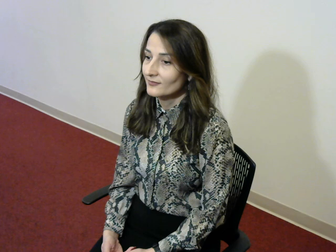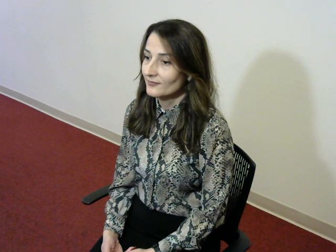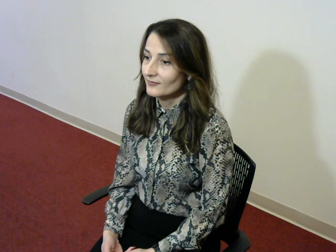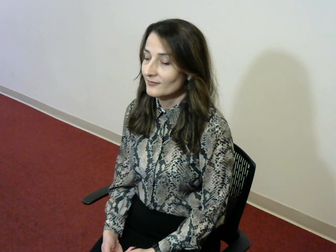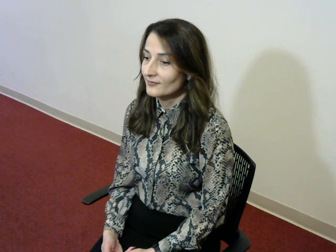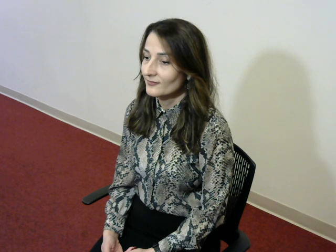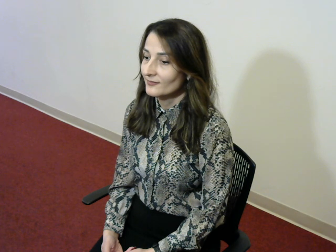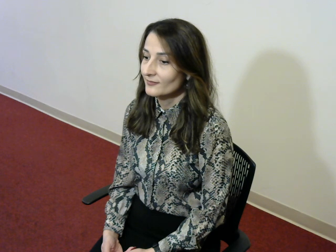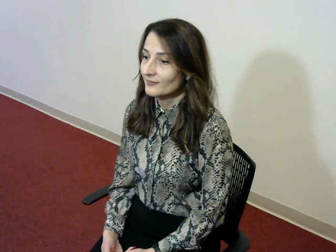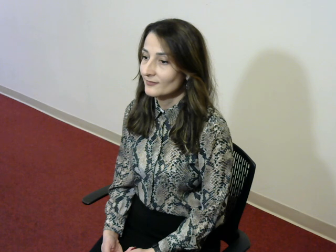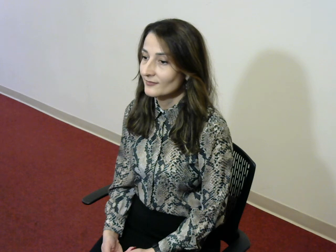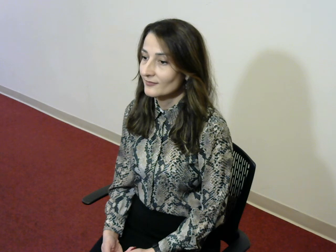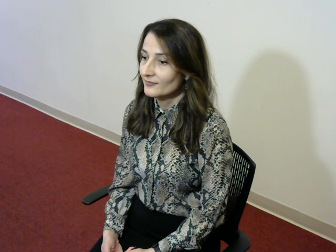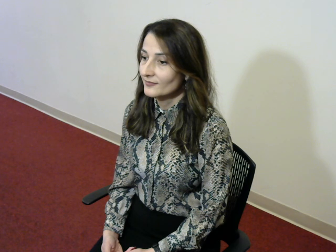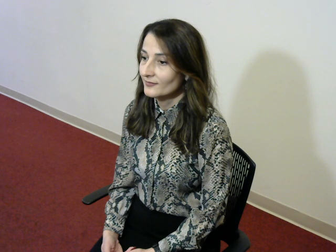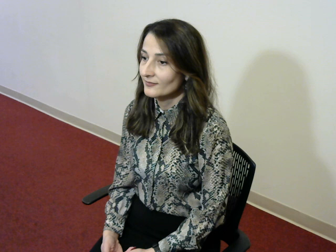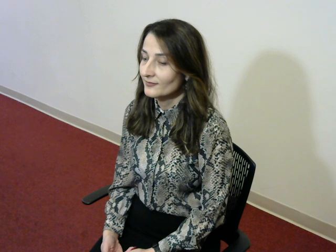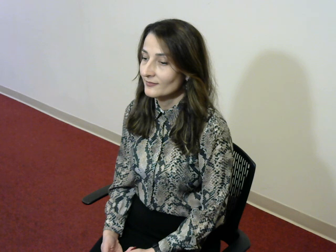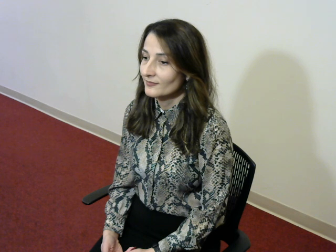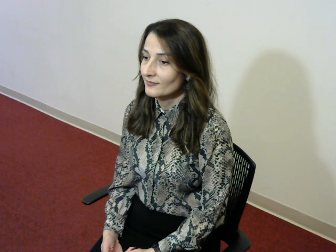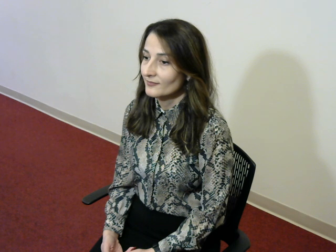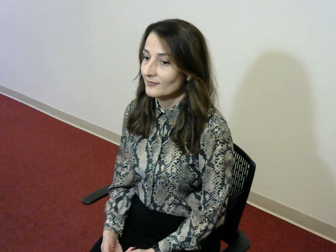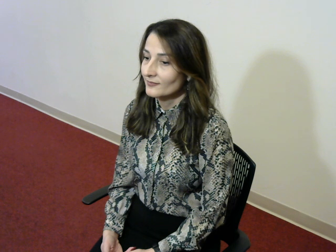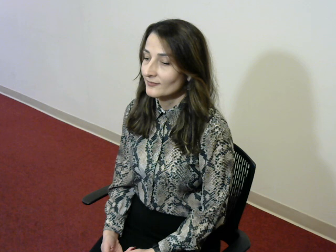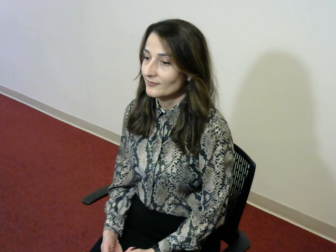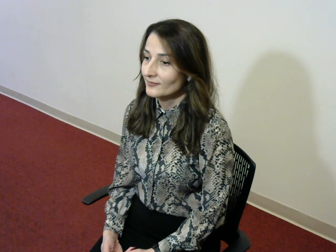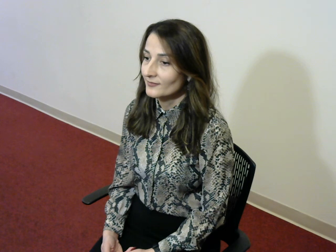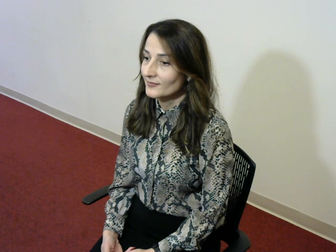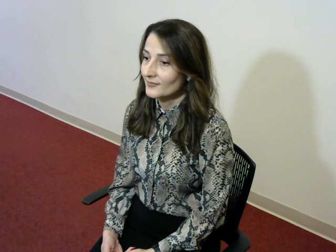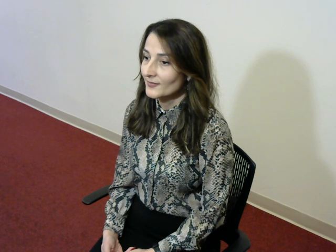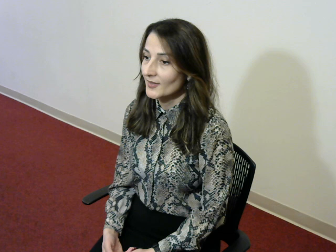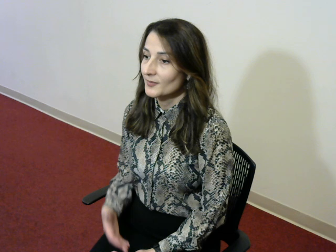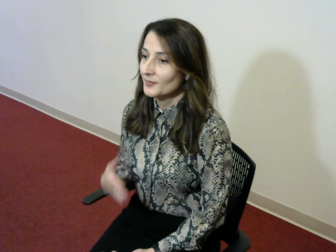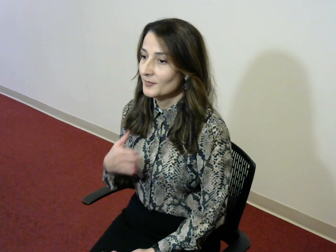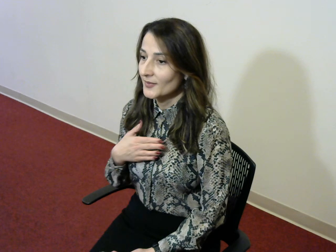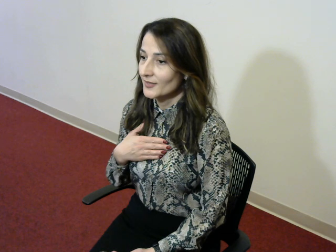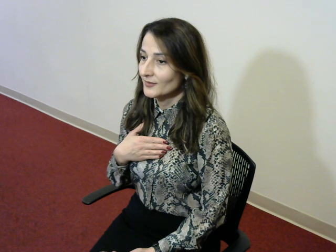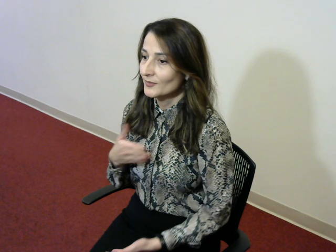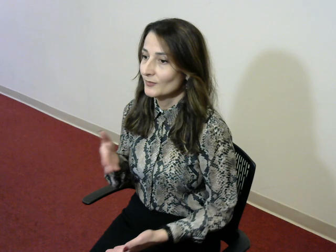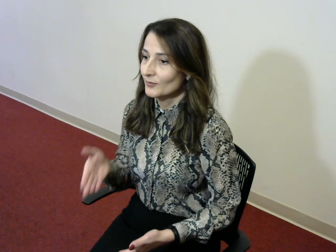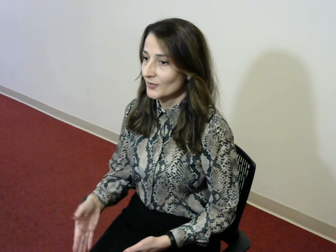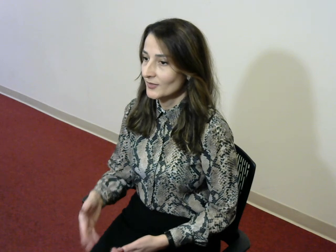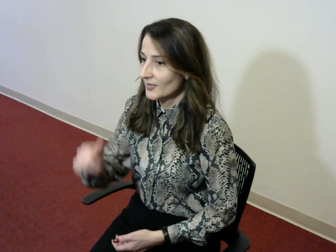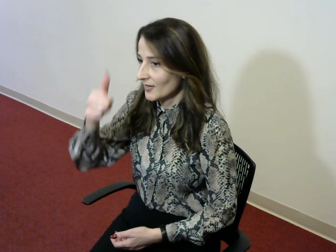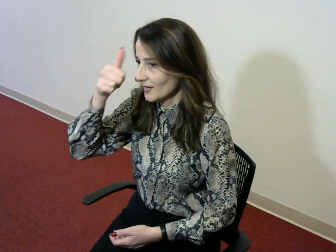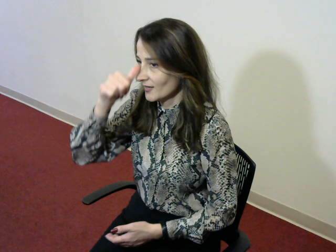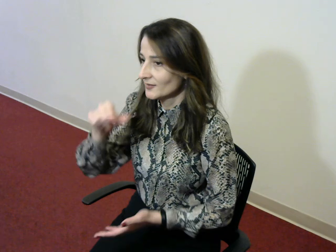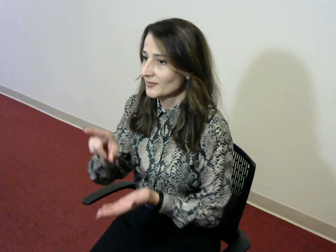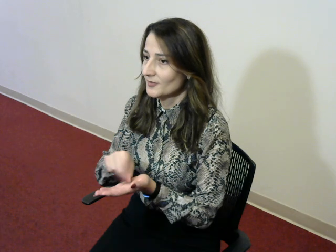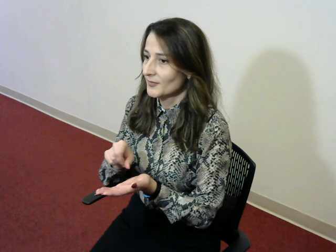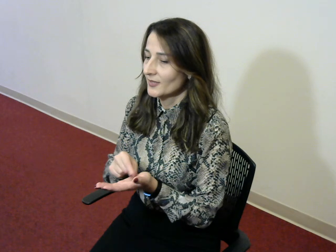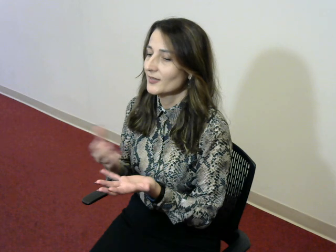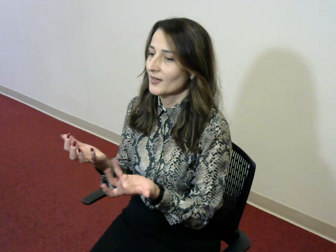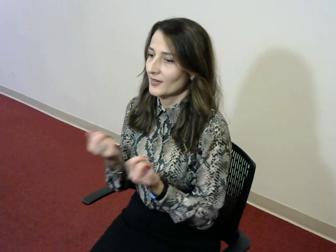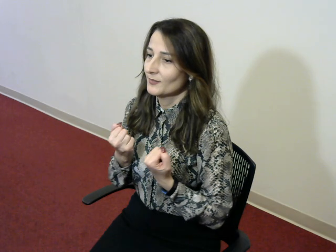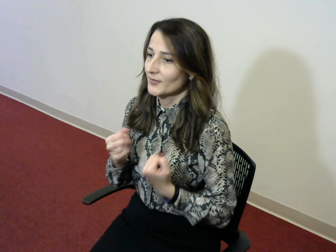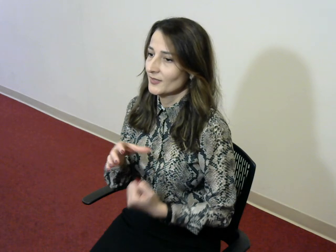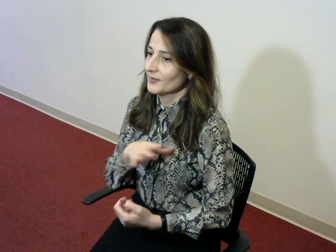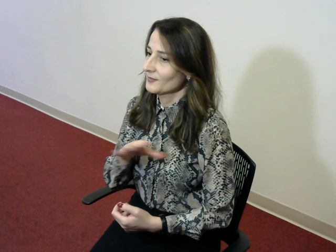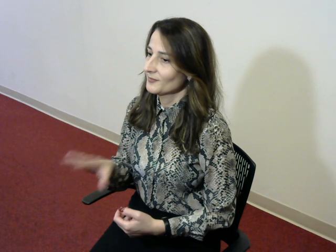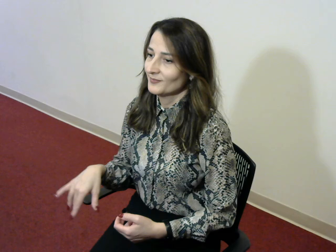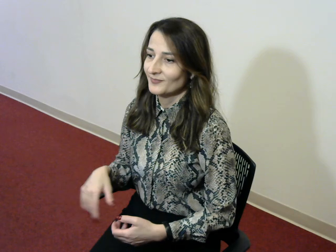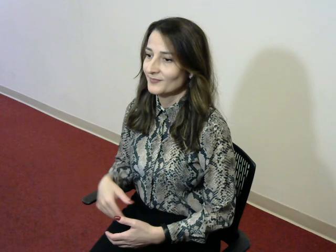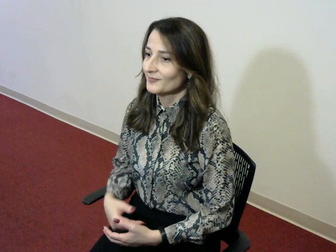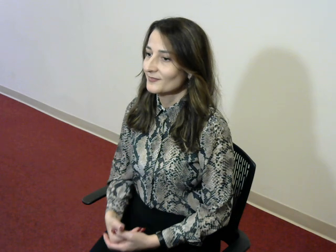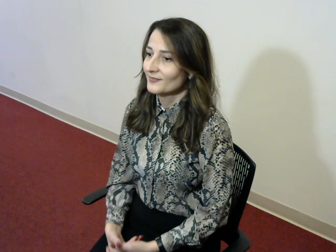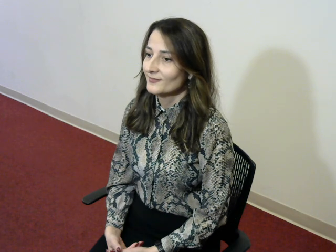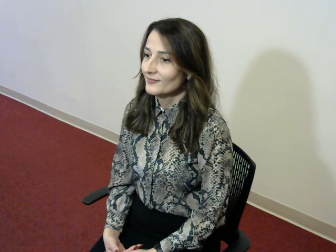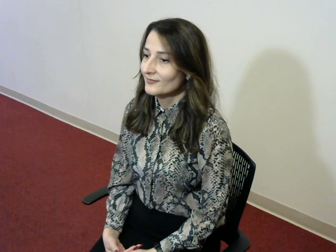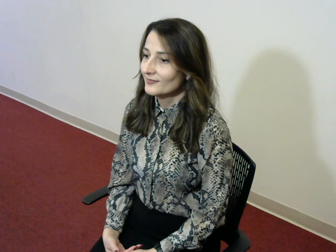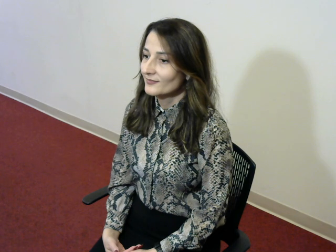Mən bu ay pensiya almamışam